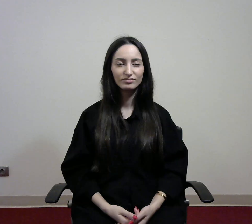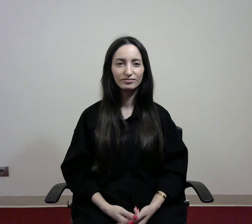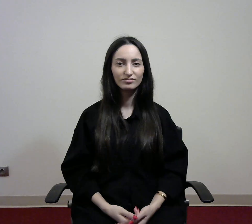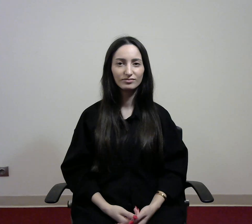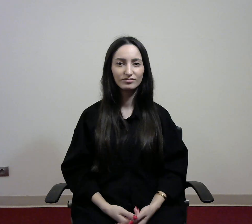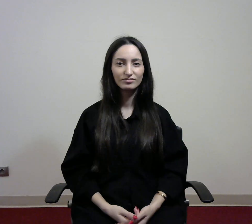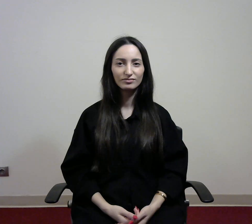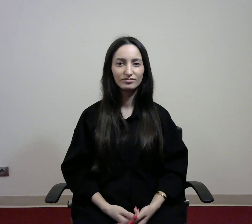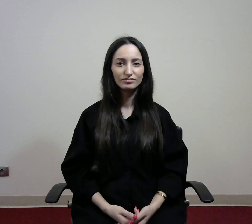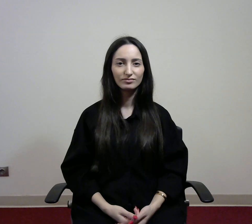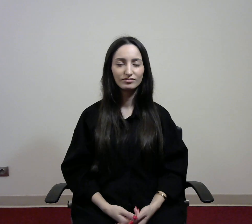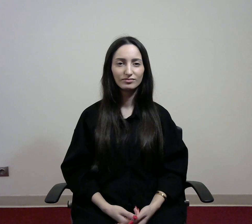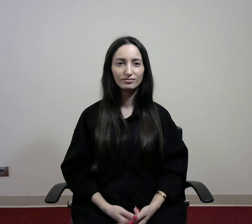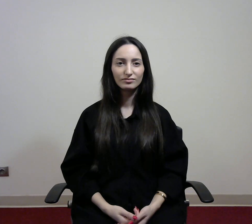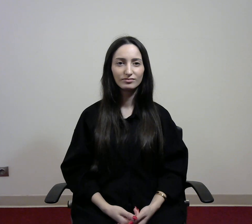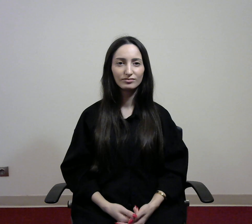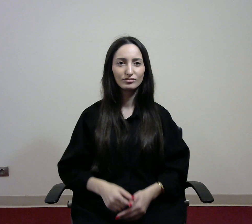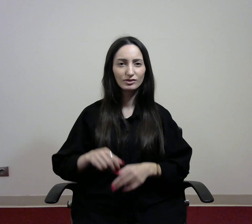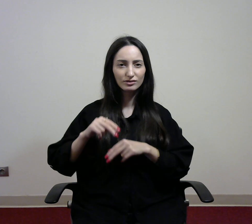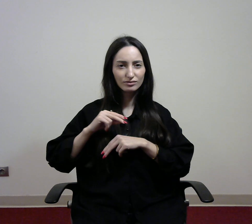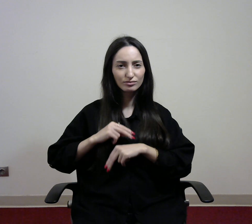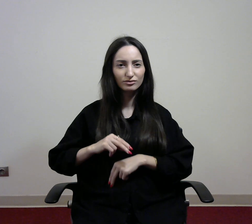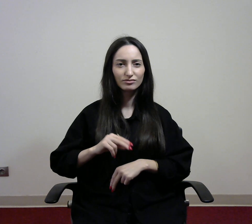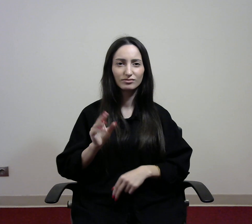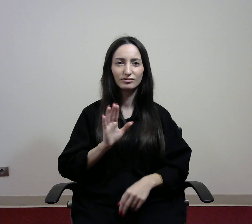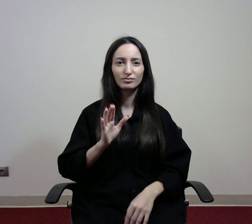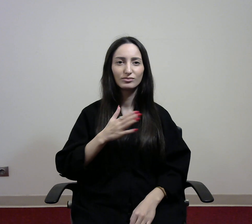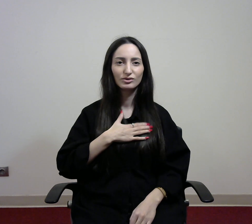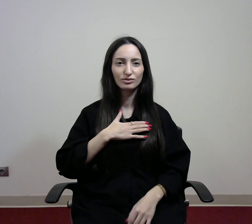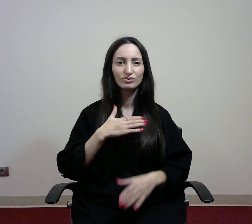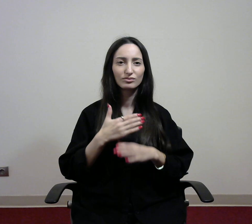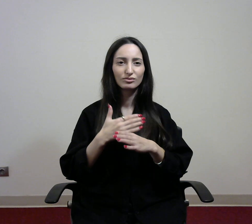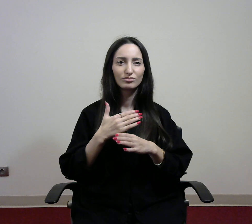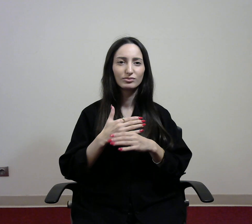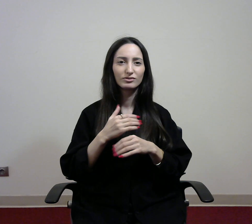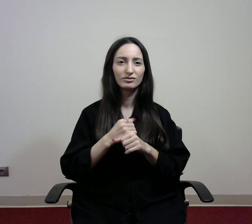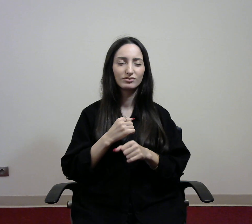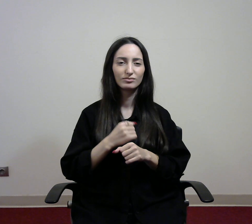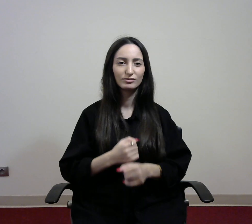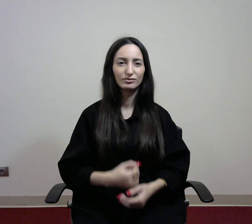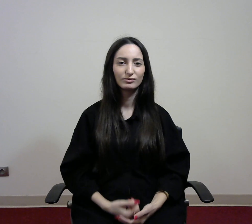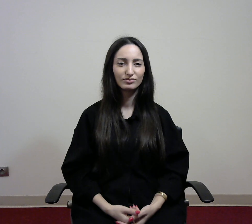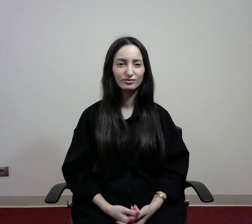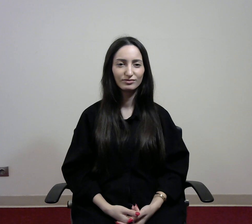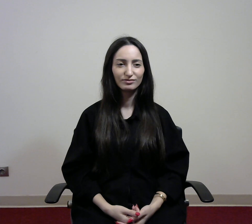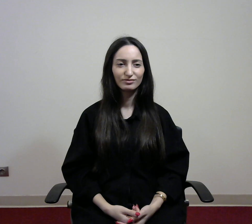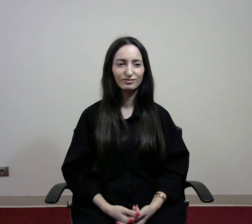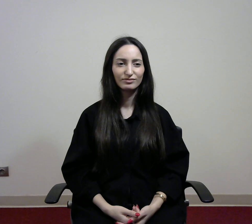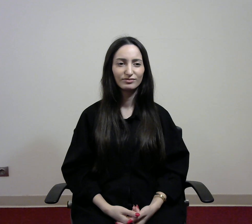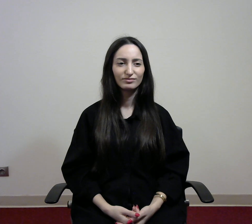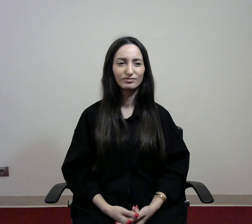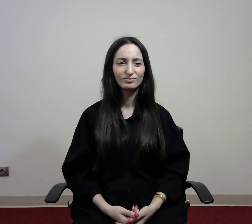Zəhmət olmasa, mənə kömək edin